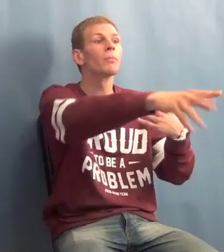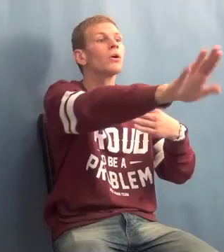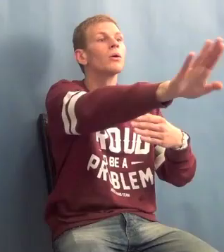Na przykład.